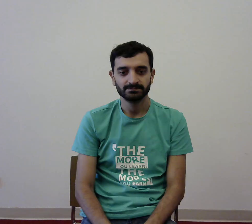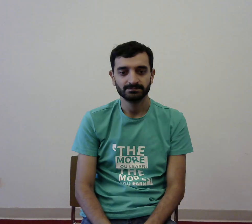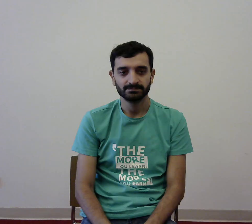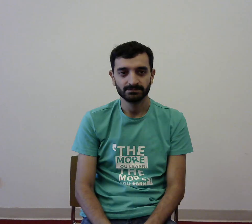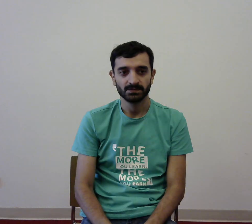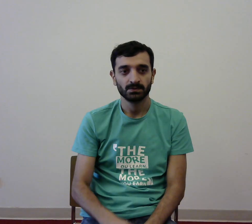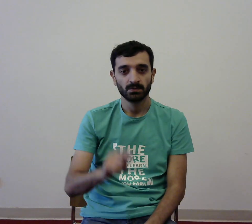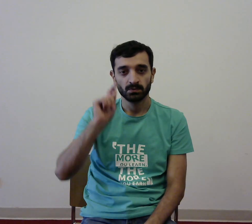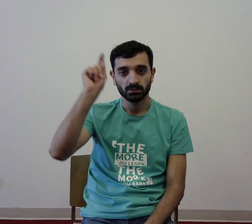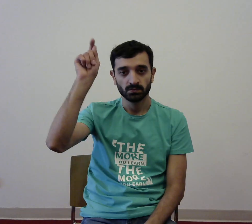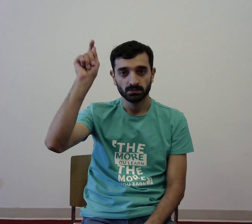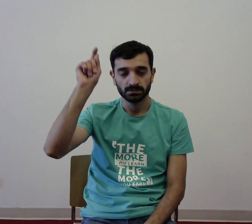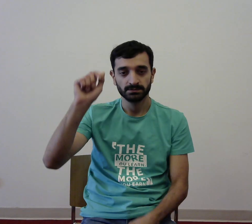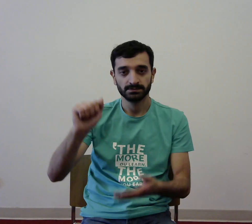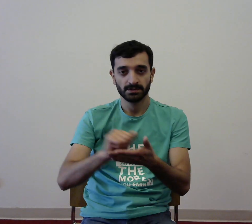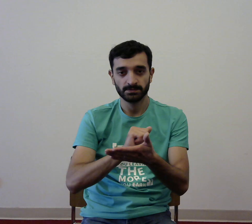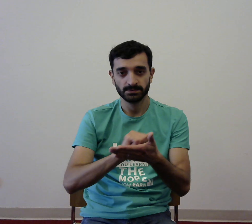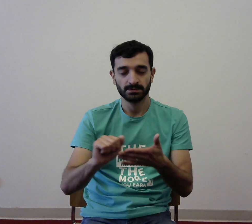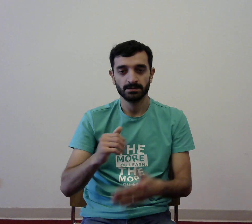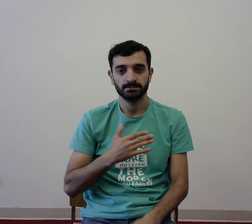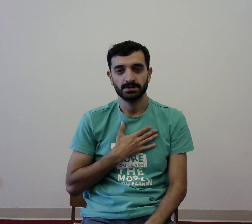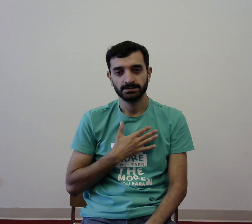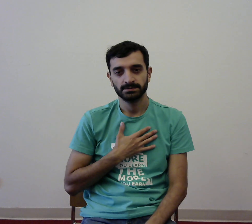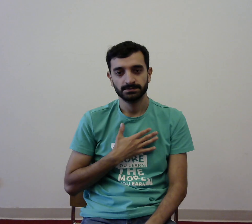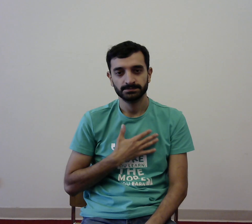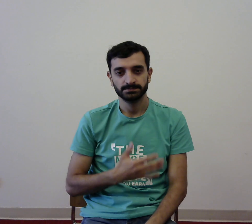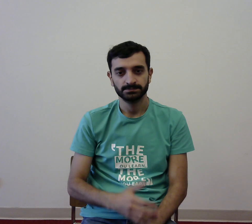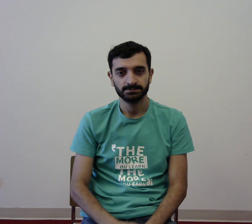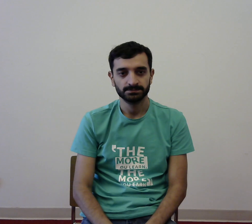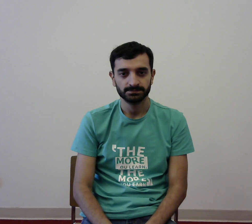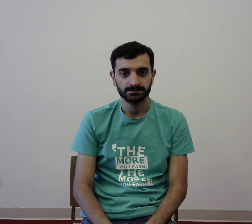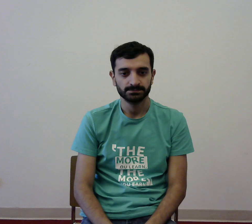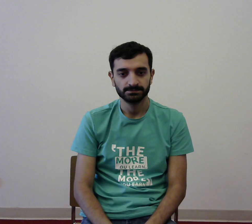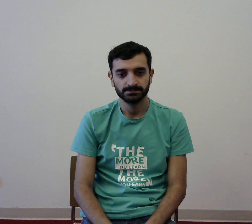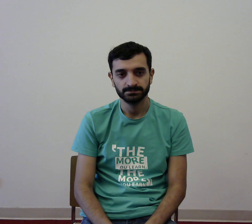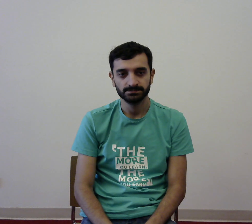Onun sənədləri məndədir